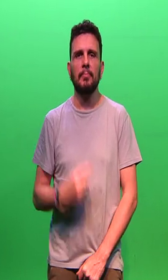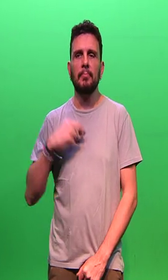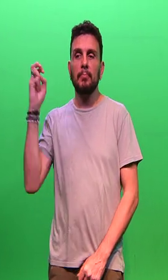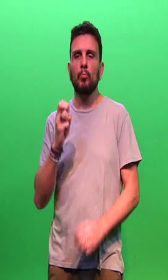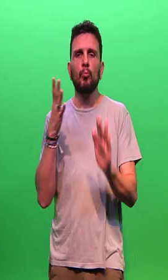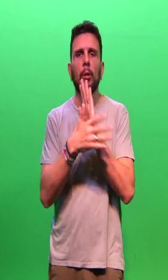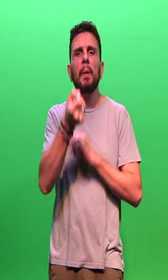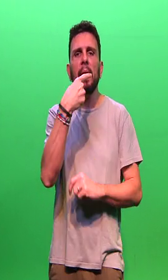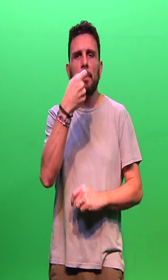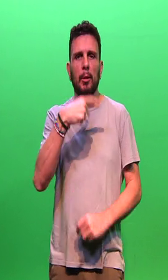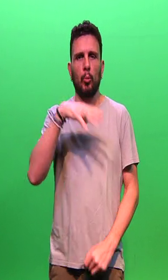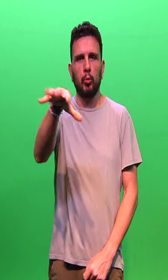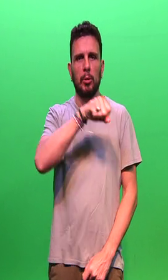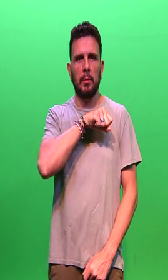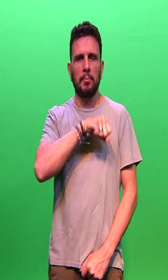Vinc a buscar un medicament.